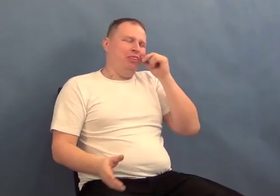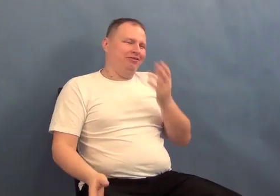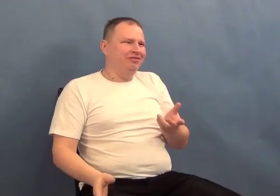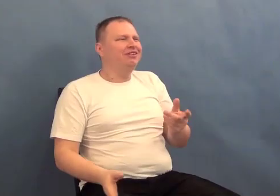Nie ma nic do powiedzenia.